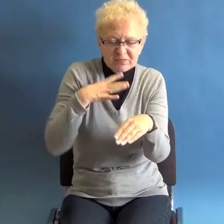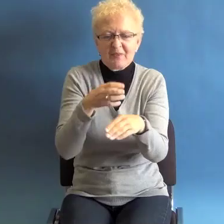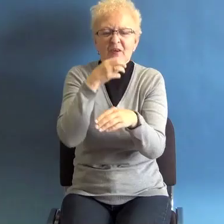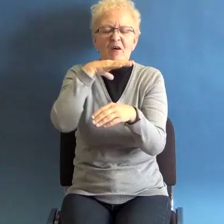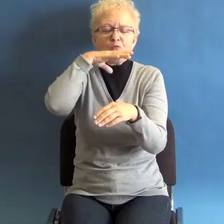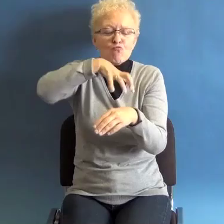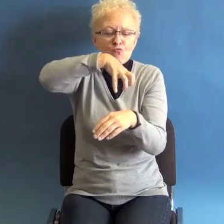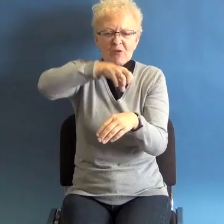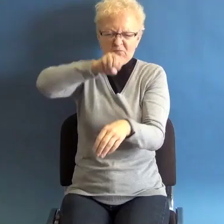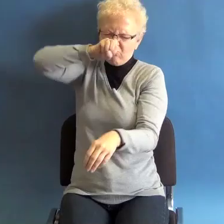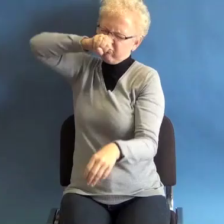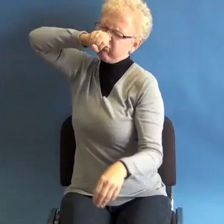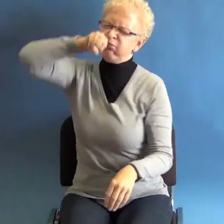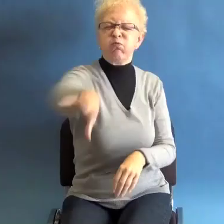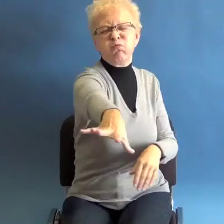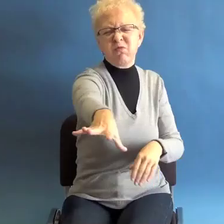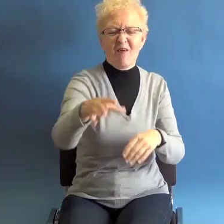Nabiera wody do pyszczka i pluje z całą mocą.